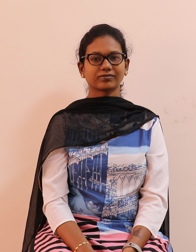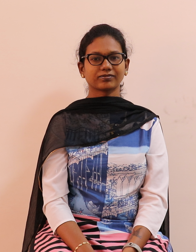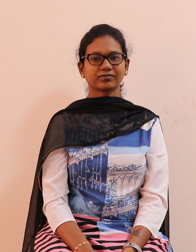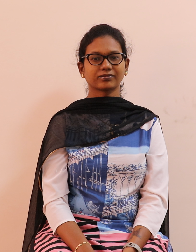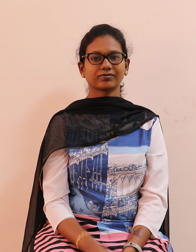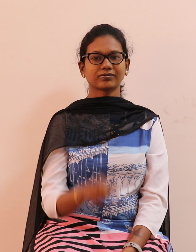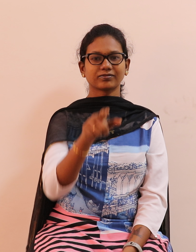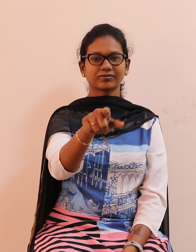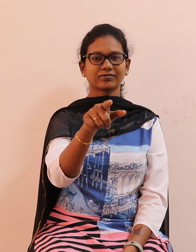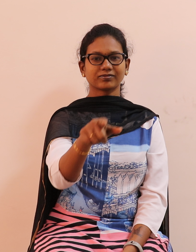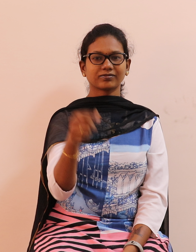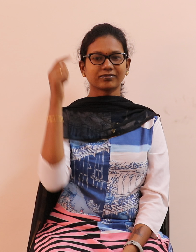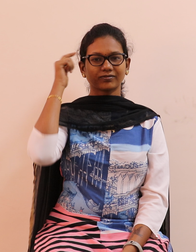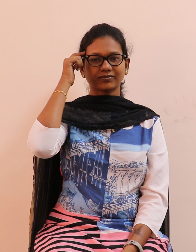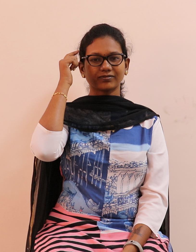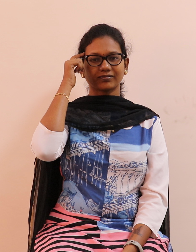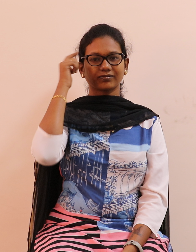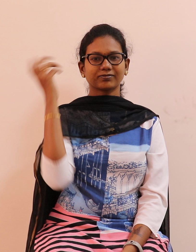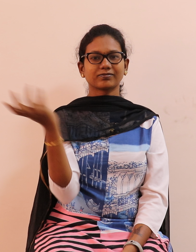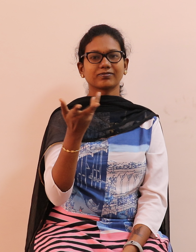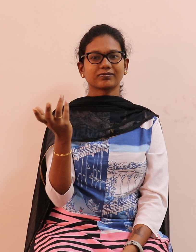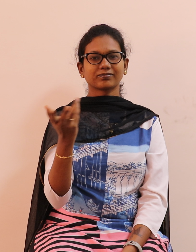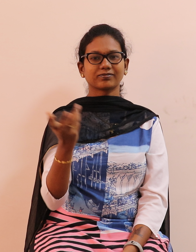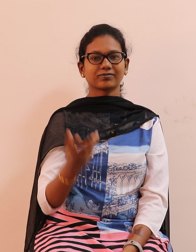what do you think